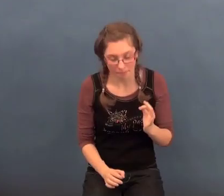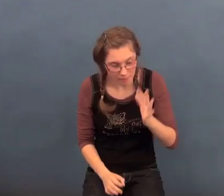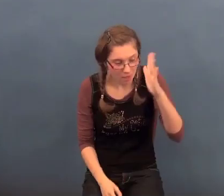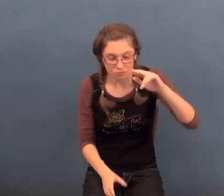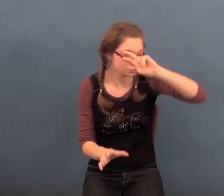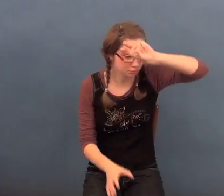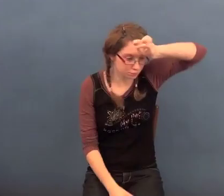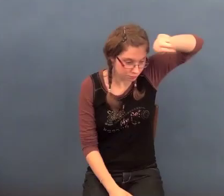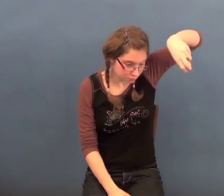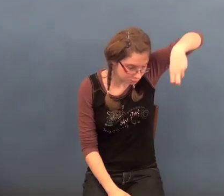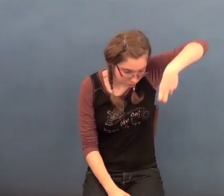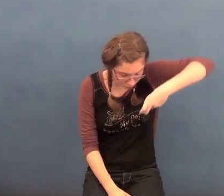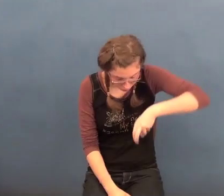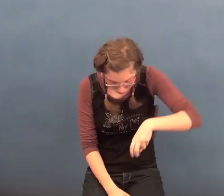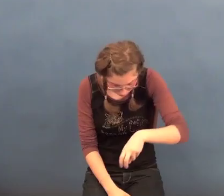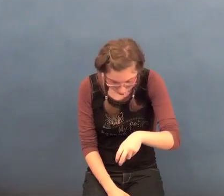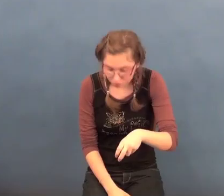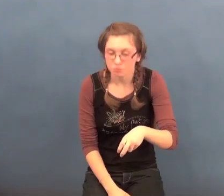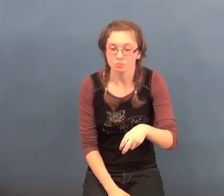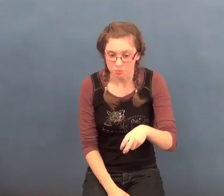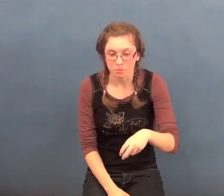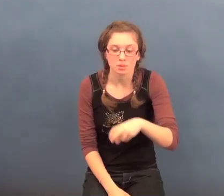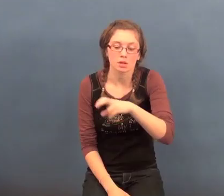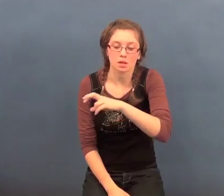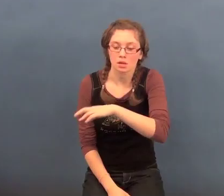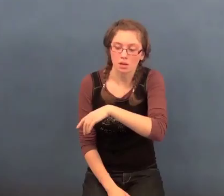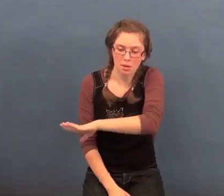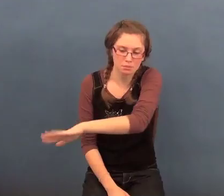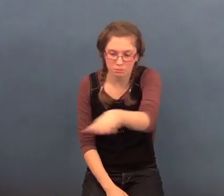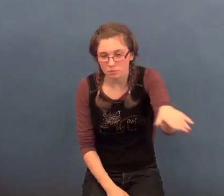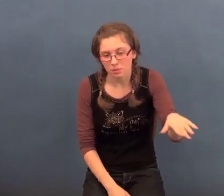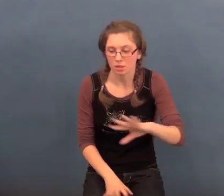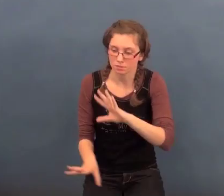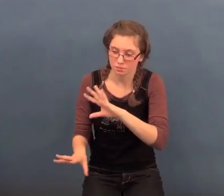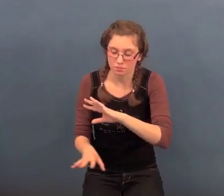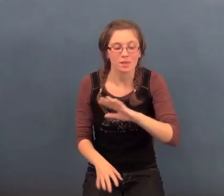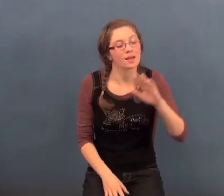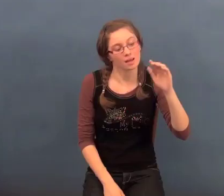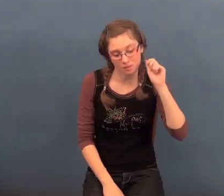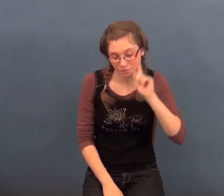Potem schodzi na dół po schodach, na dole wszyscy siedzą, kobiety i mężczyźni.